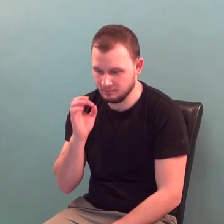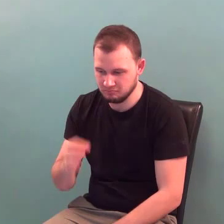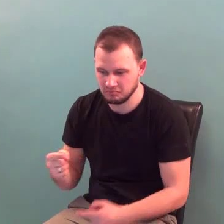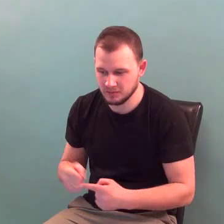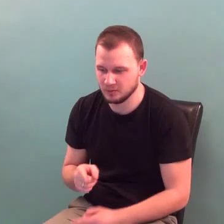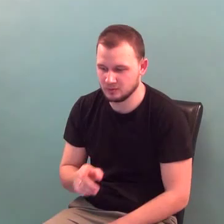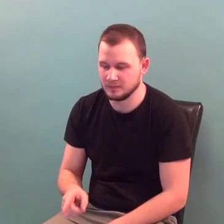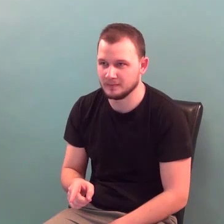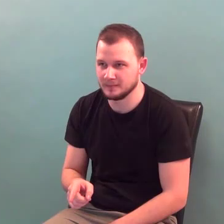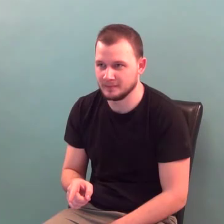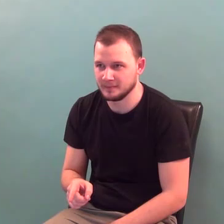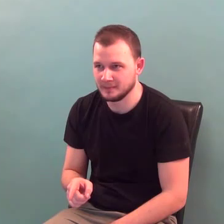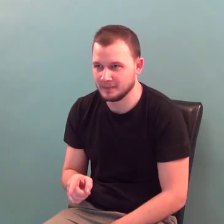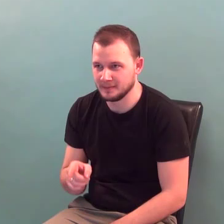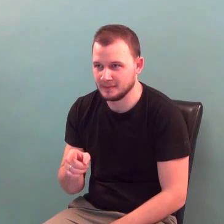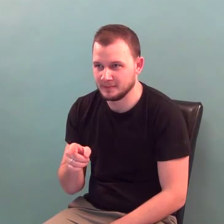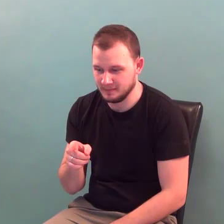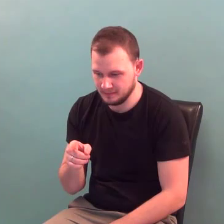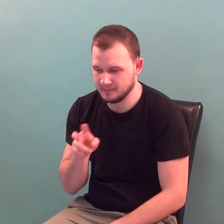Dobrze, pasuje.